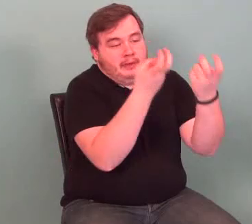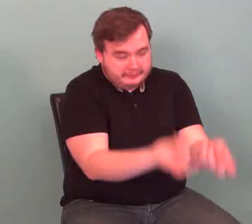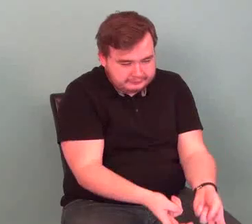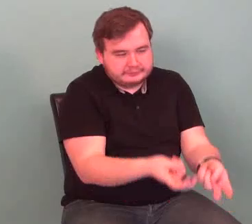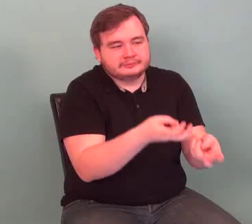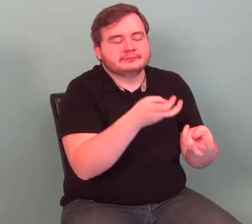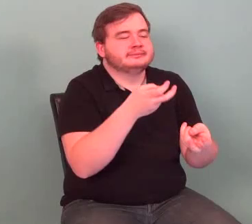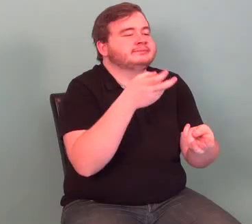Dobra.